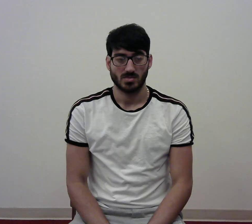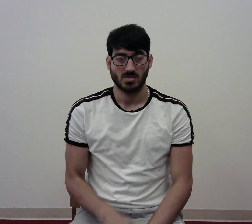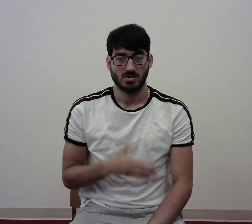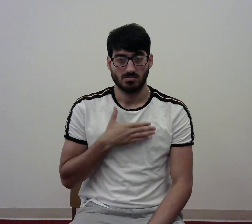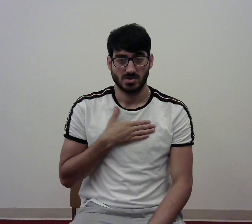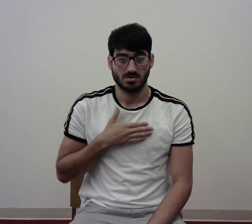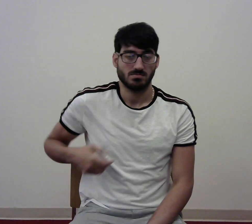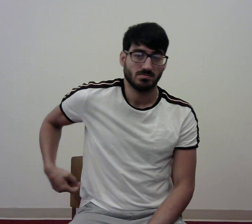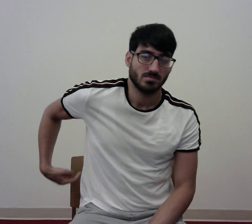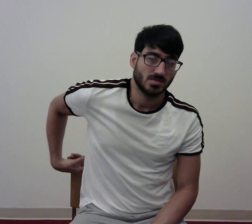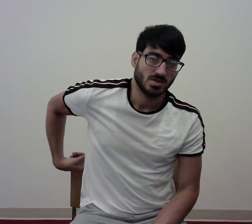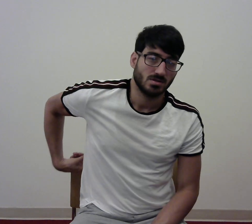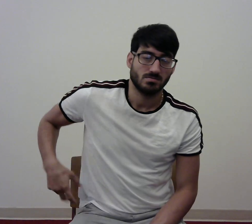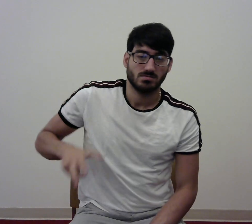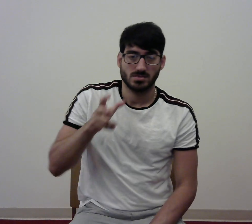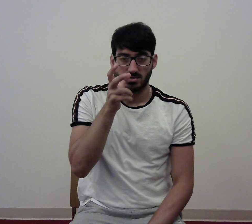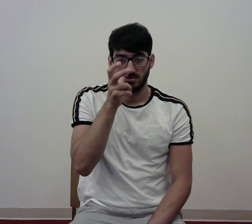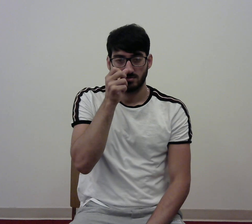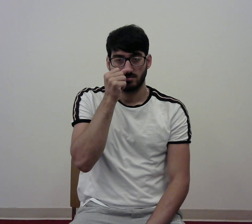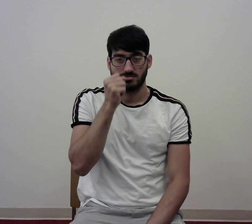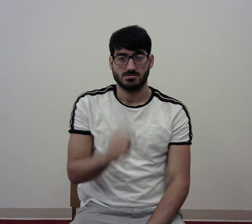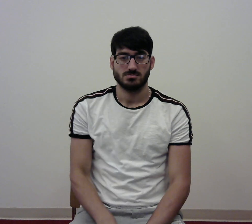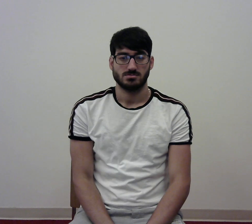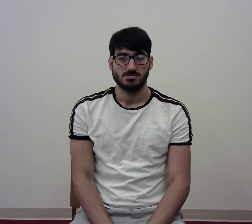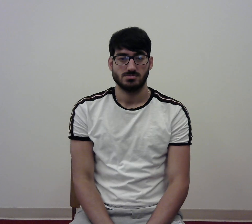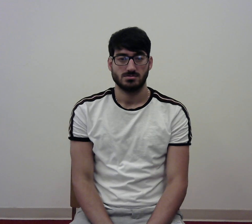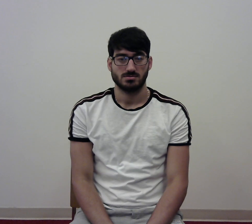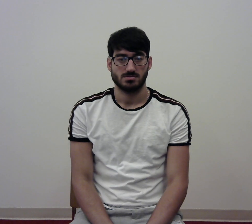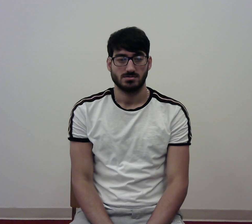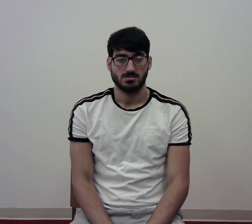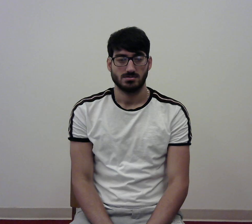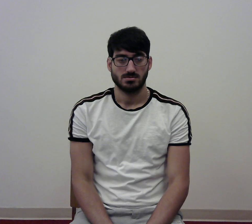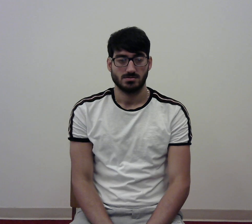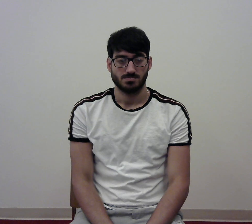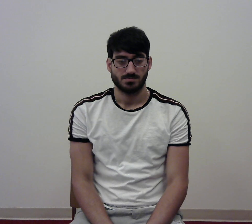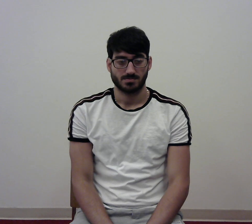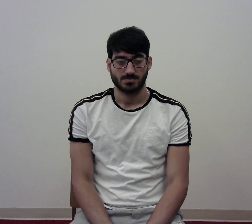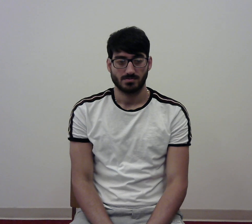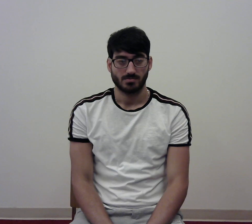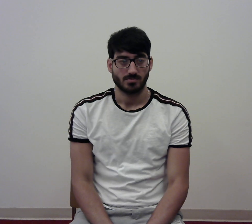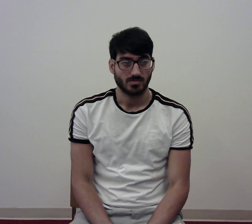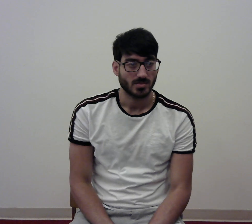Mənim belim ağrıyır